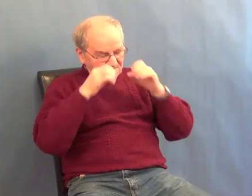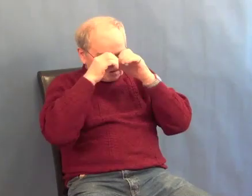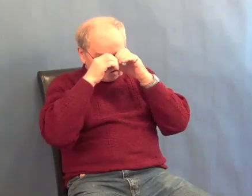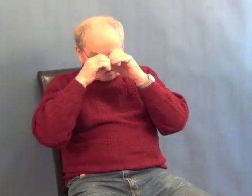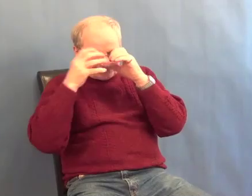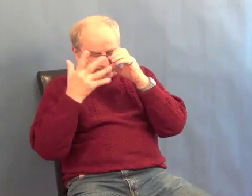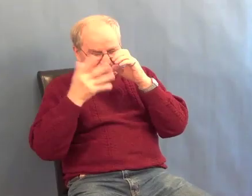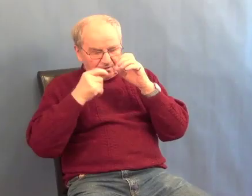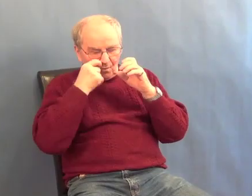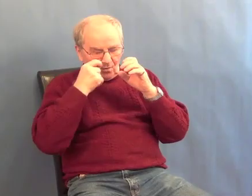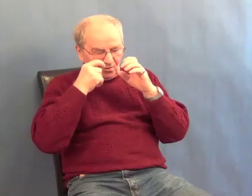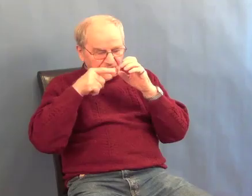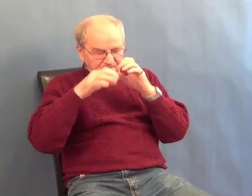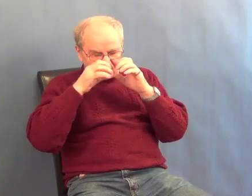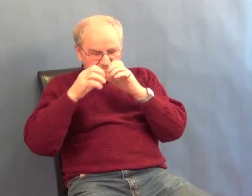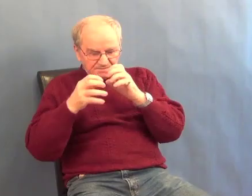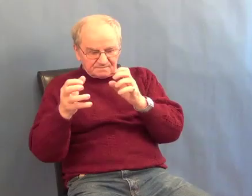Mały ptaszek patrzy przez lornetkę, gdzie jest kot.